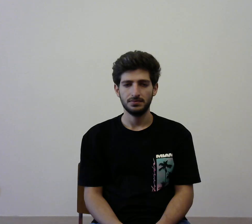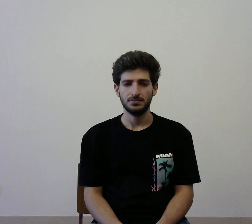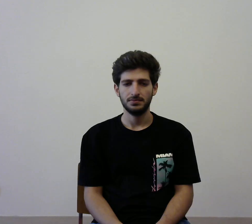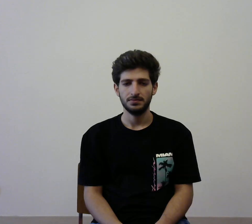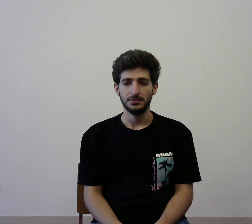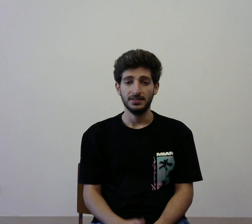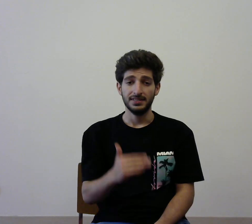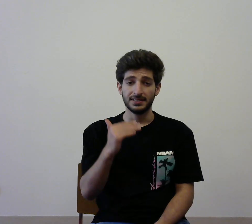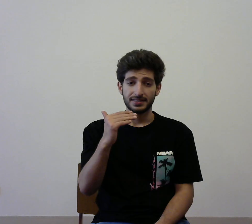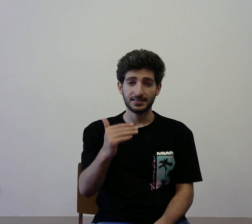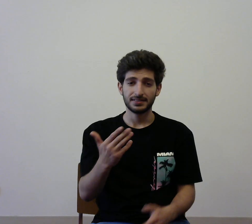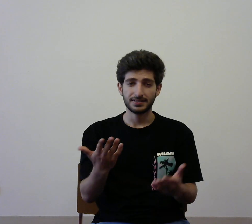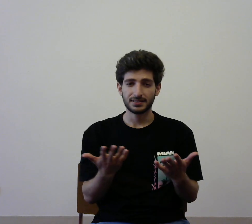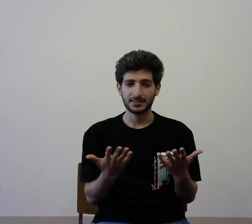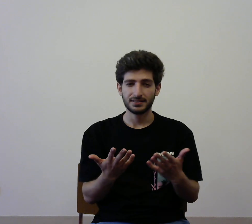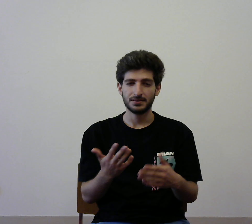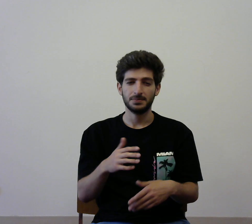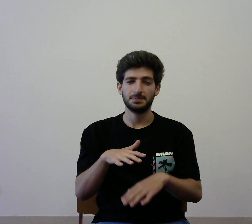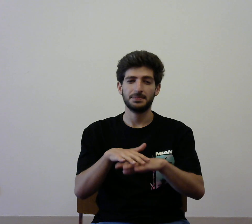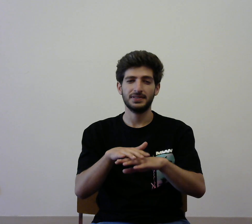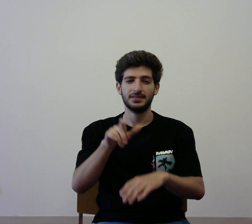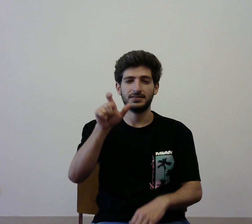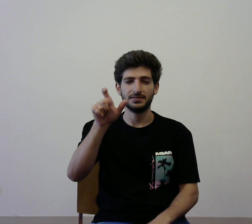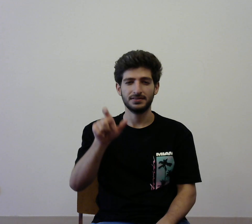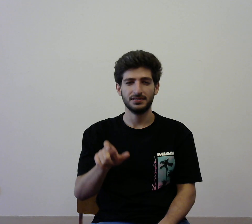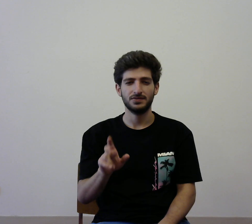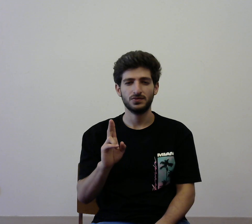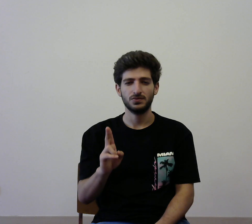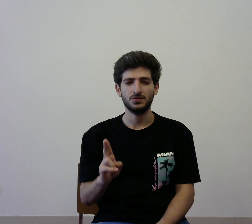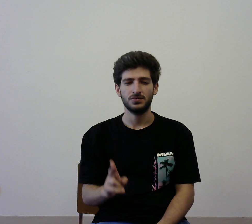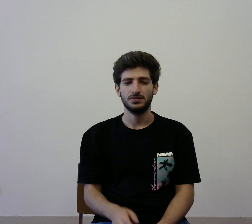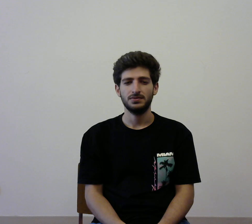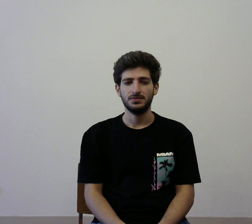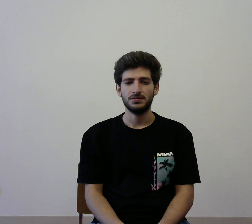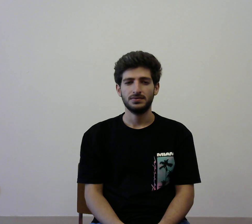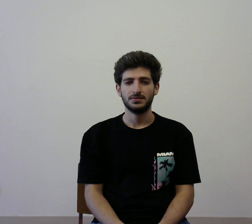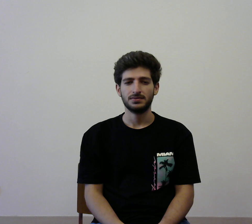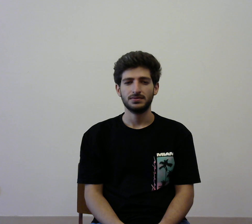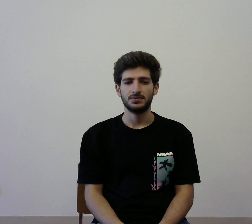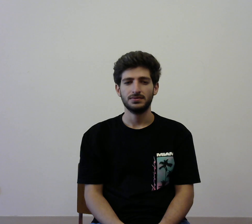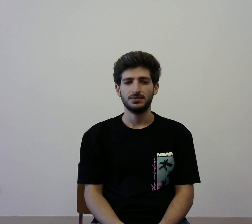Siz hansı bankın müştərisisiniz?